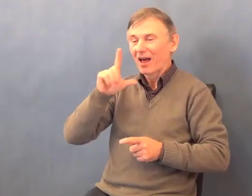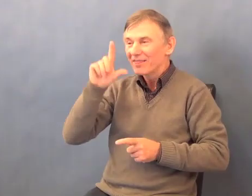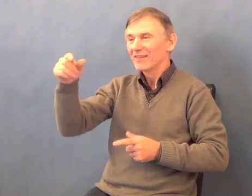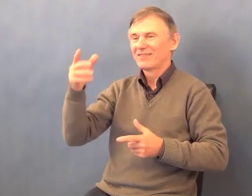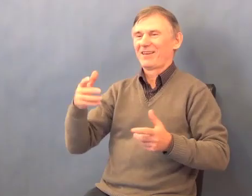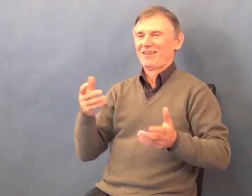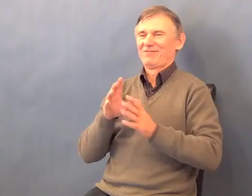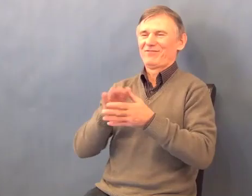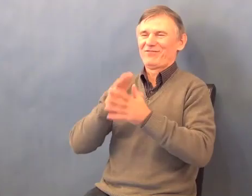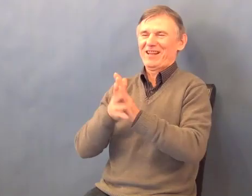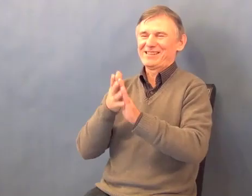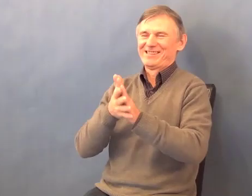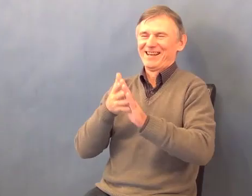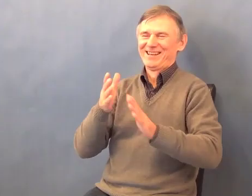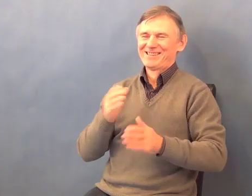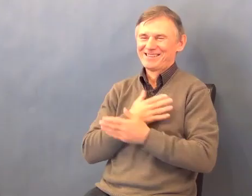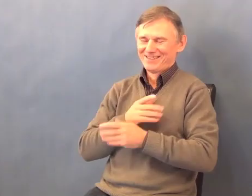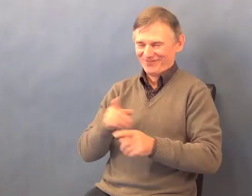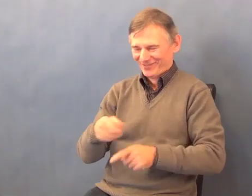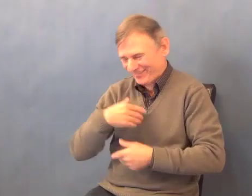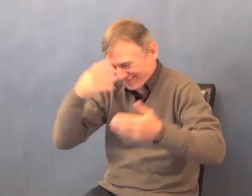Lepiej iść do lasu.